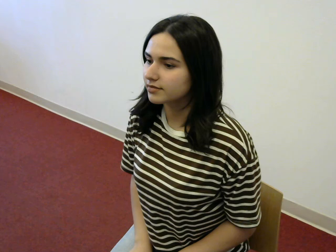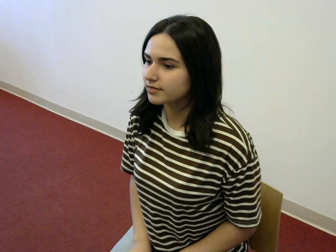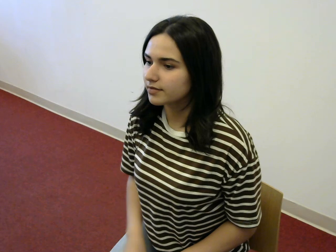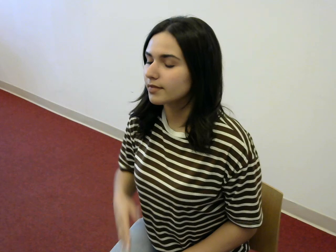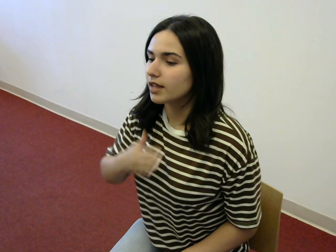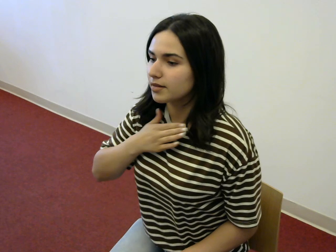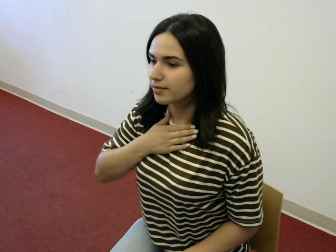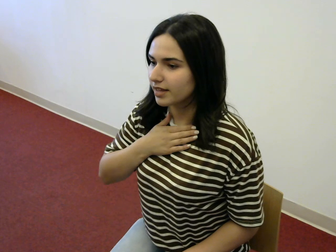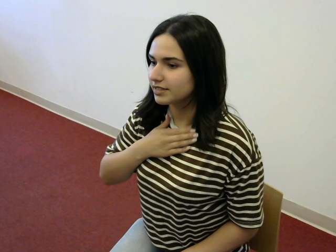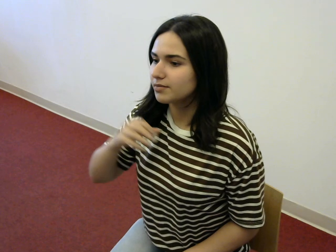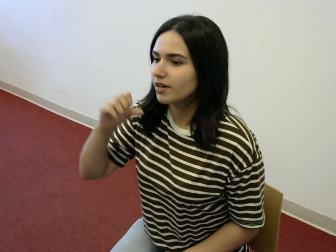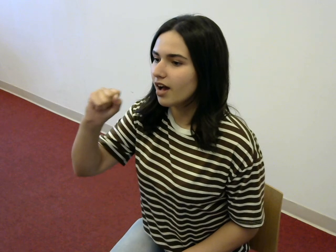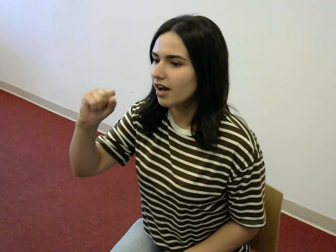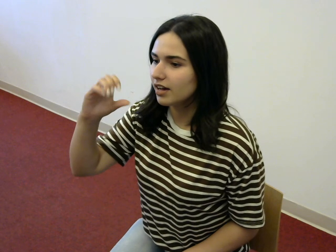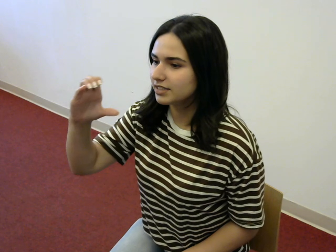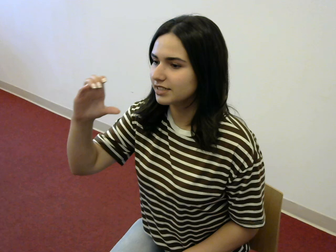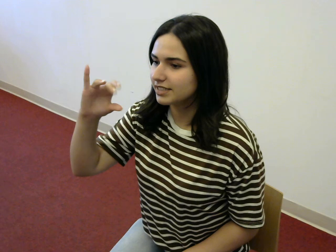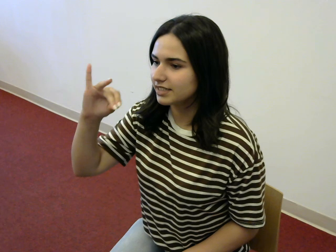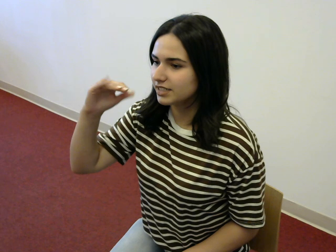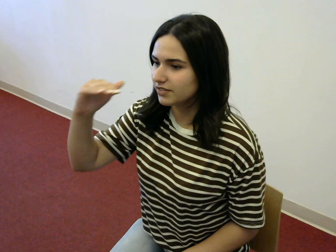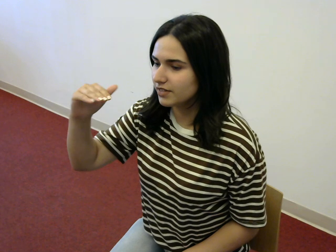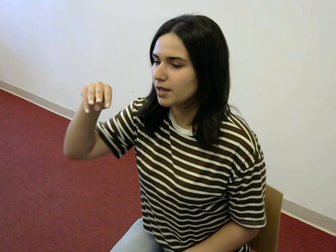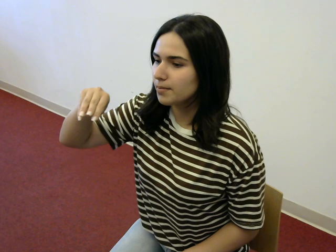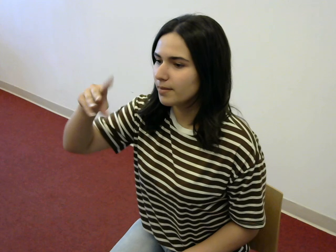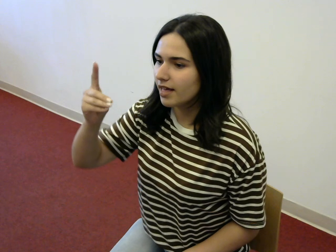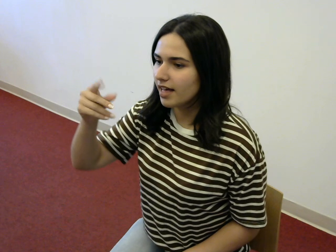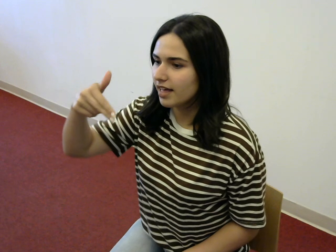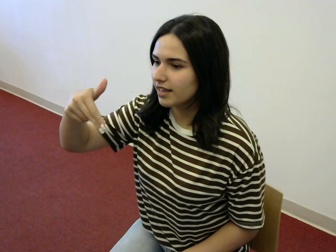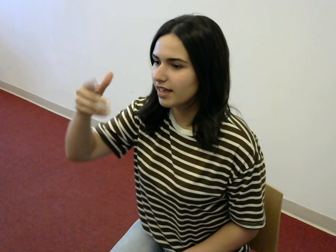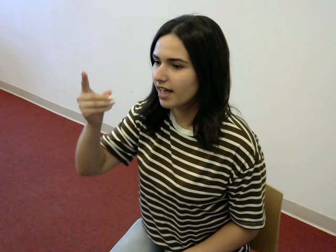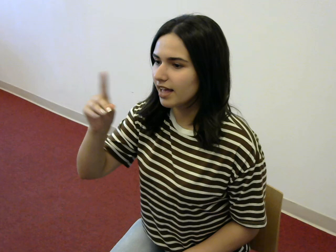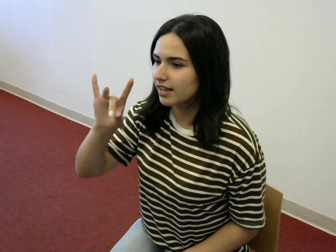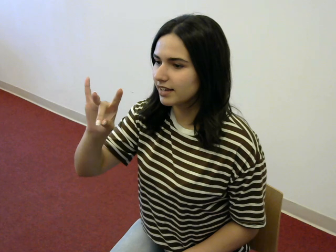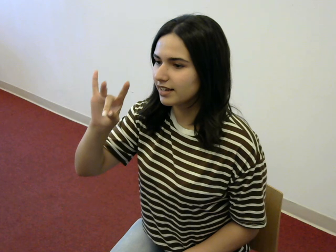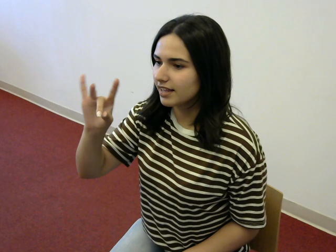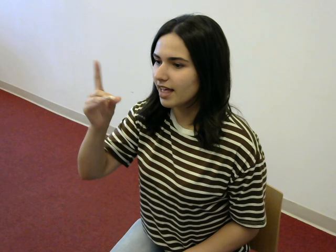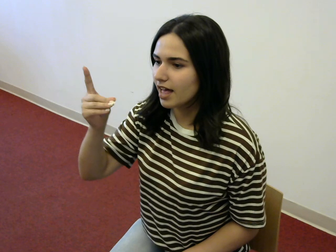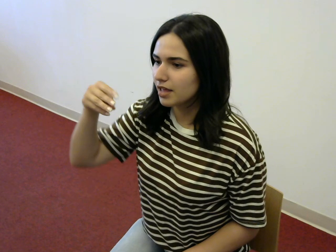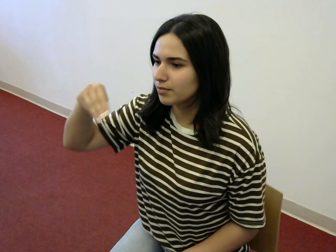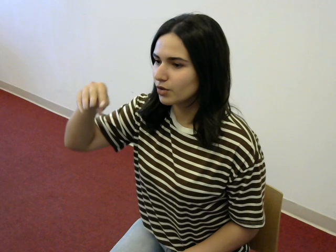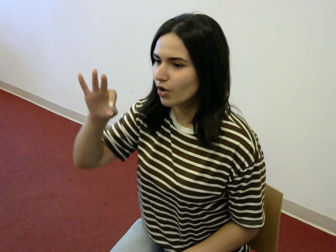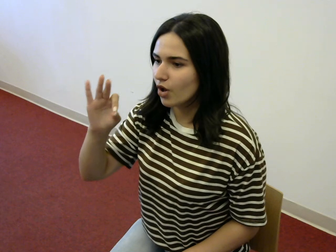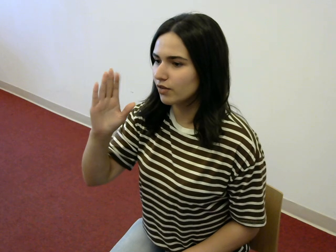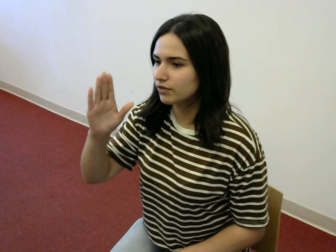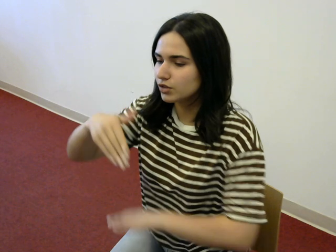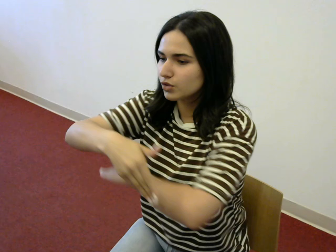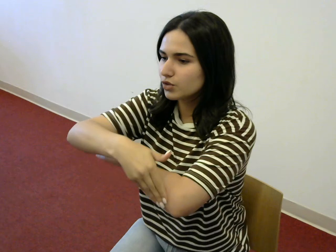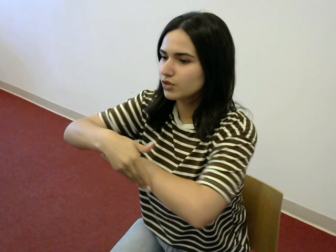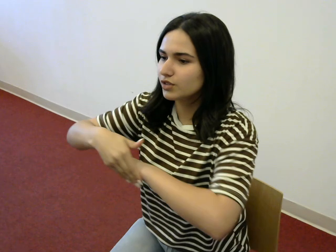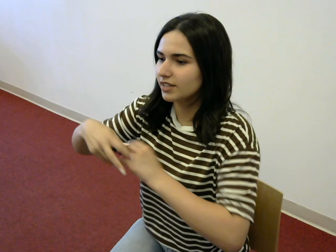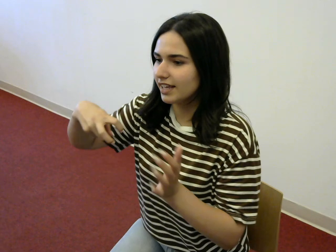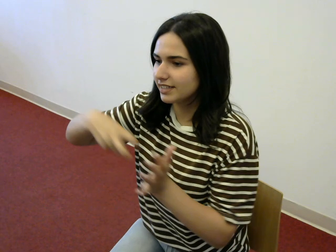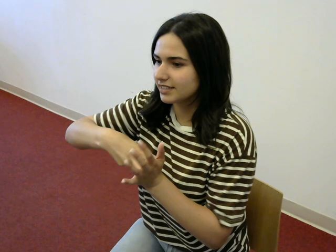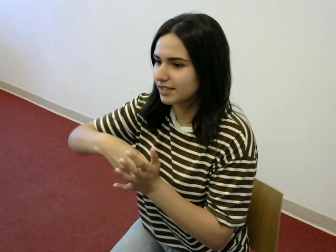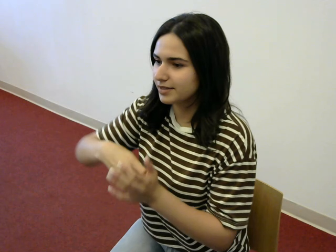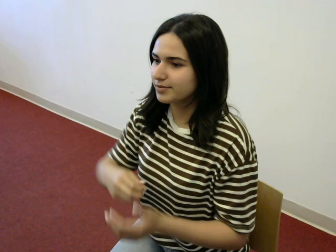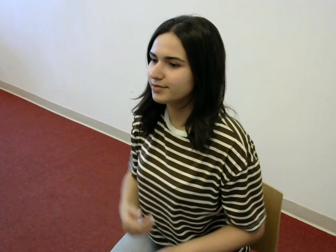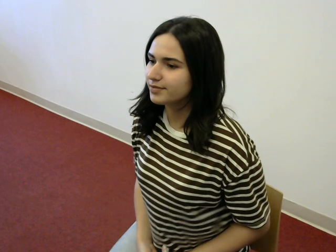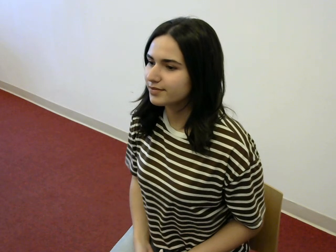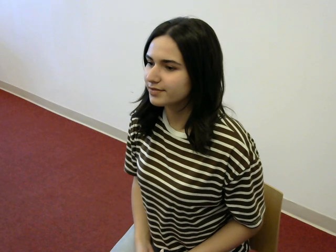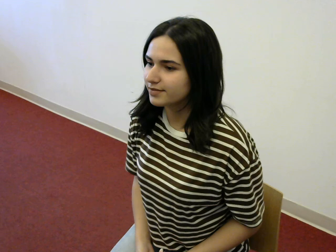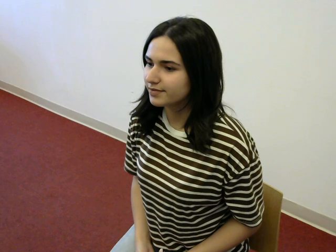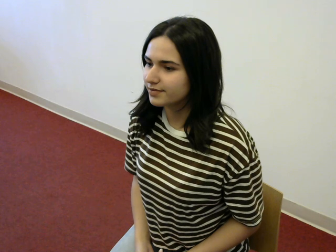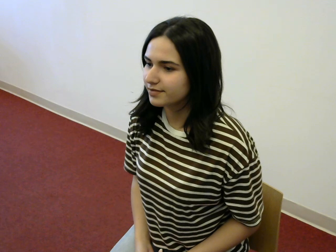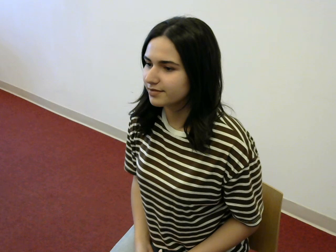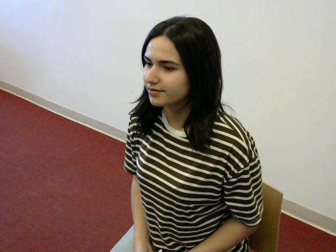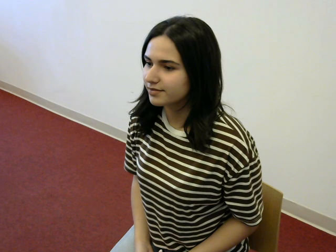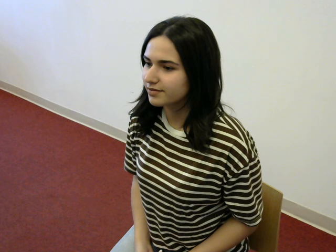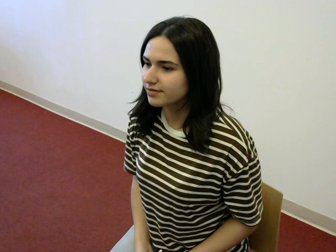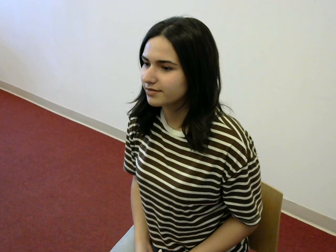Mən Asif Məhərrəmov küçəsində qeydiyyatdayam